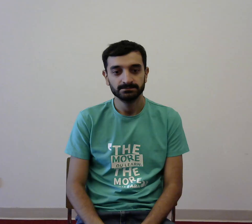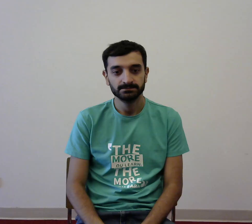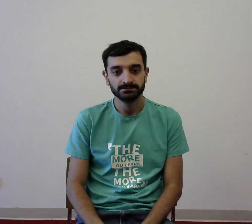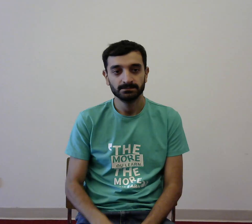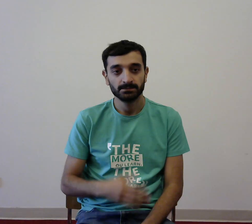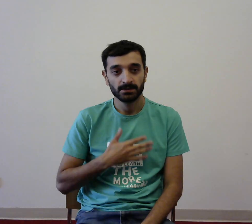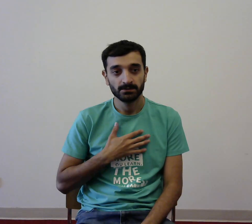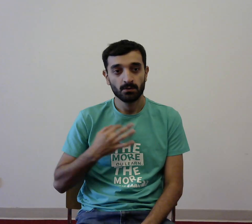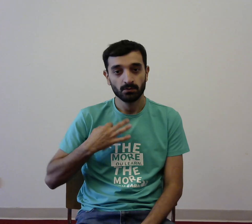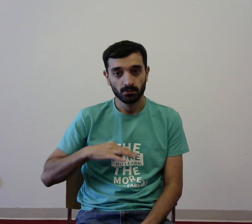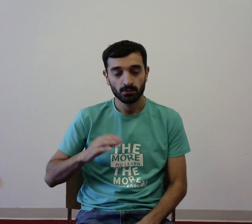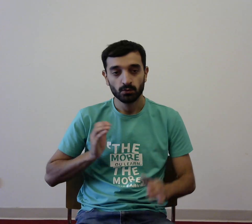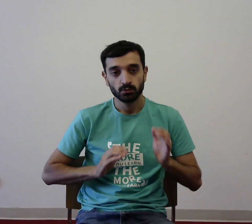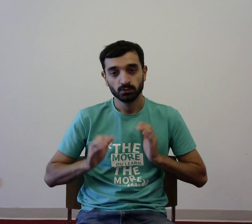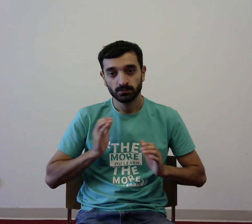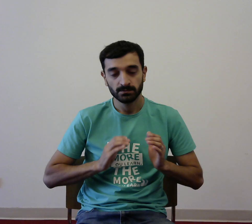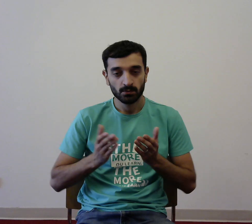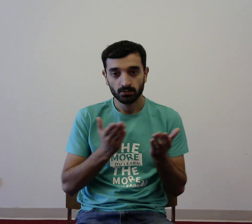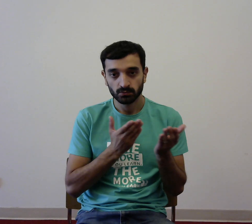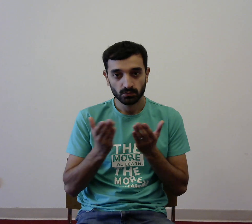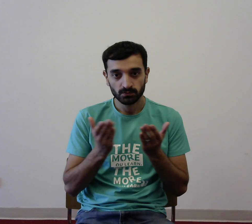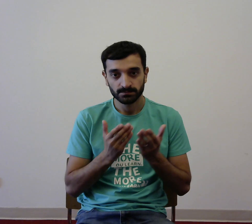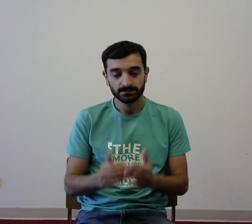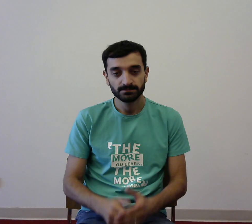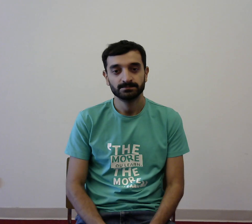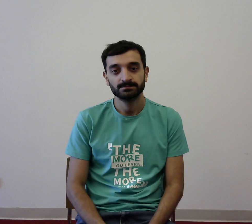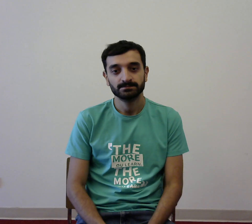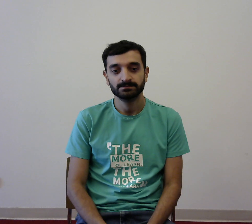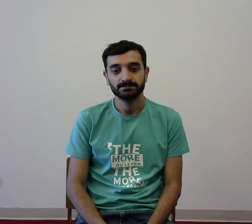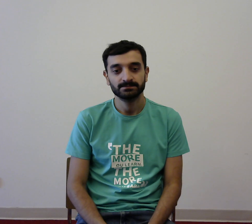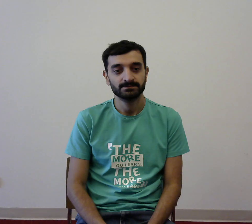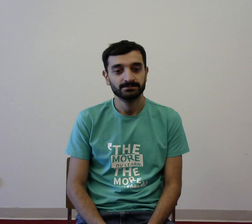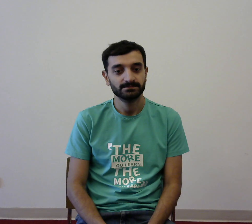Mənim oğlum universitetdə oxuyur